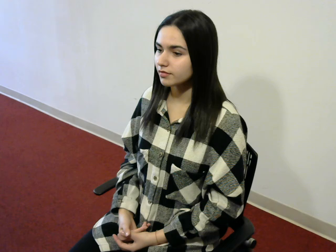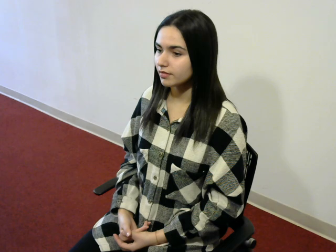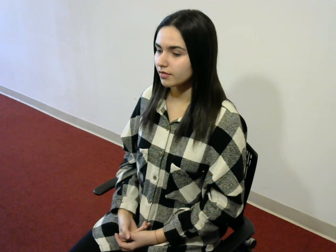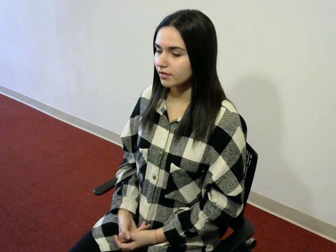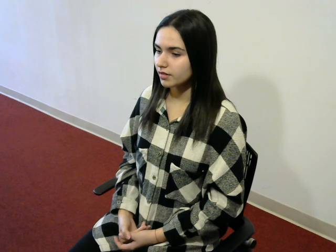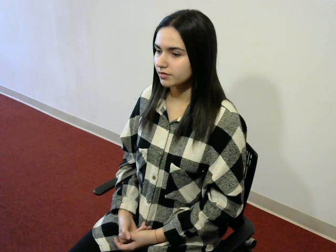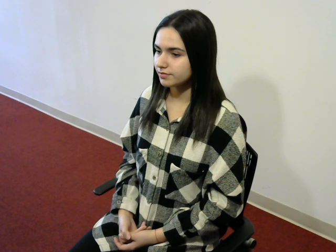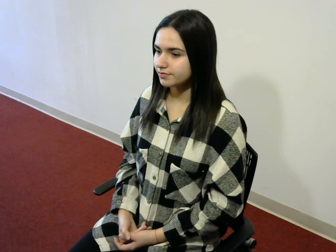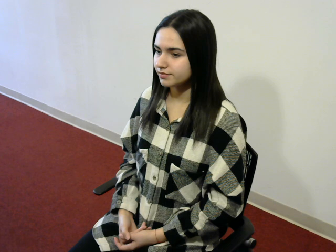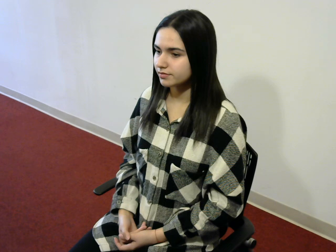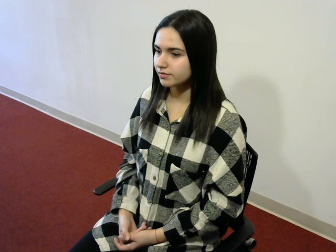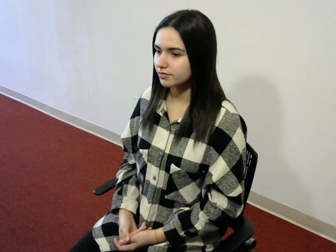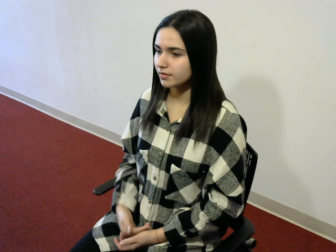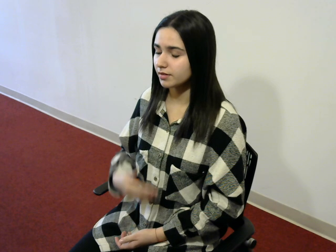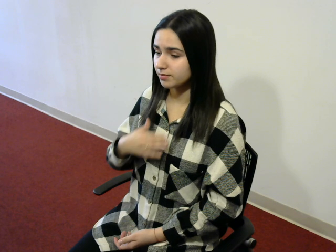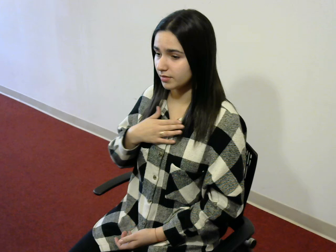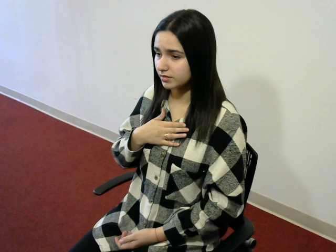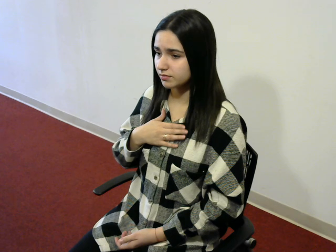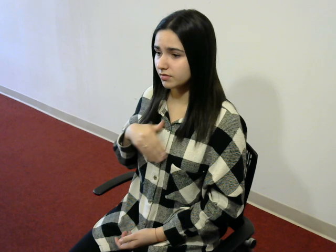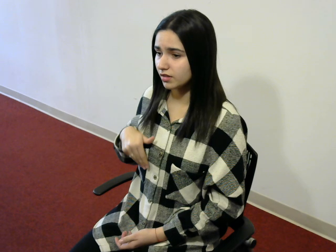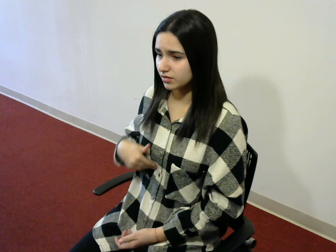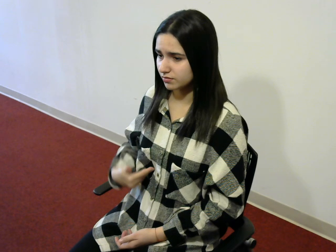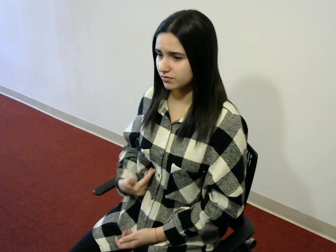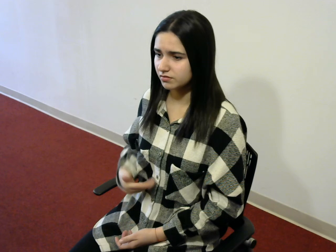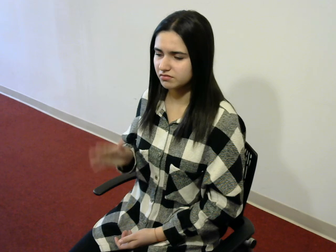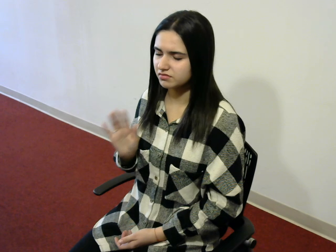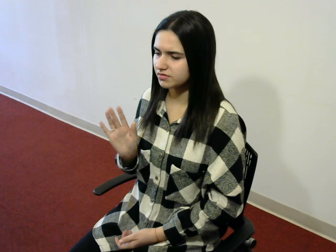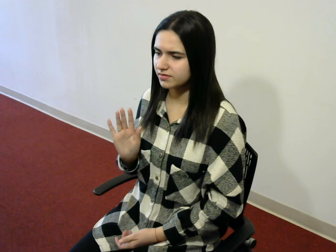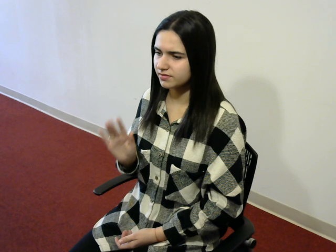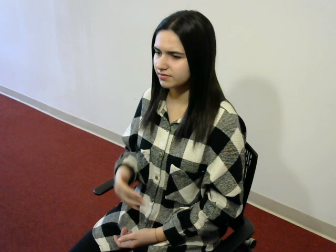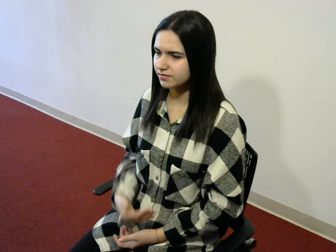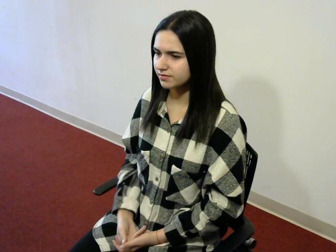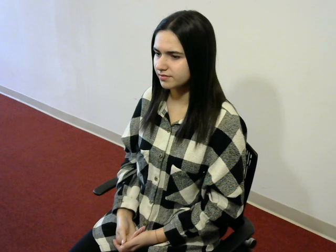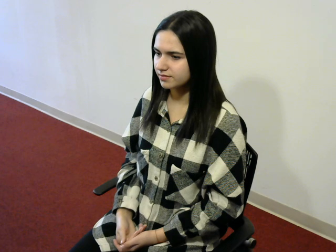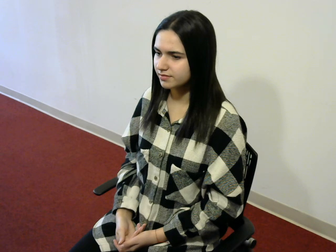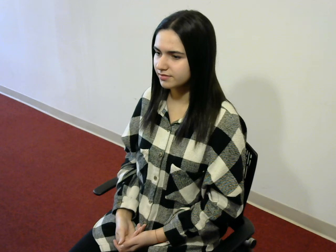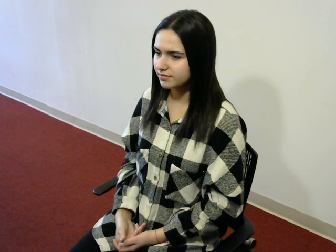Mən ac deyiləm